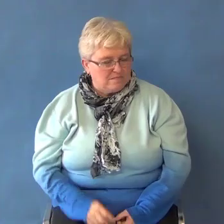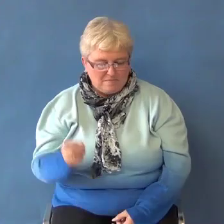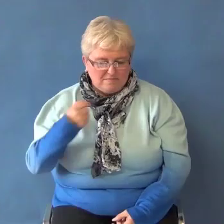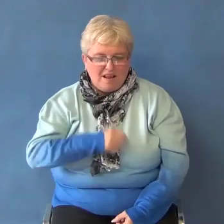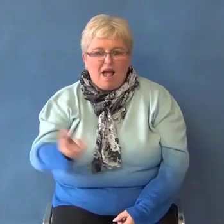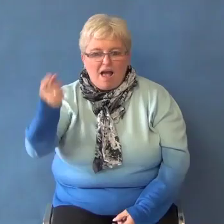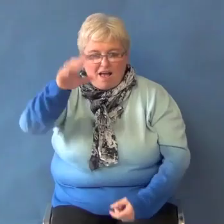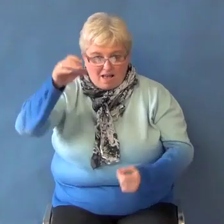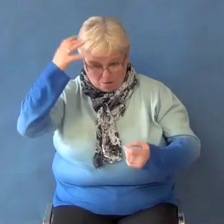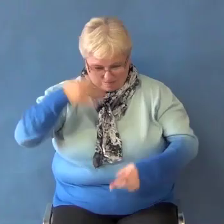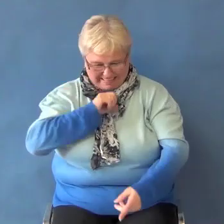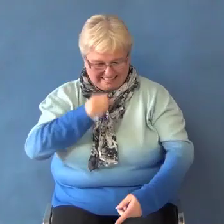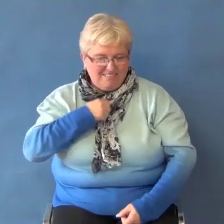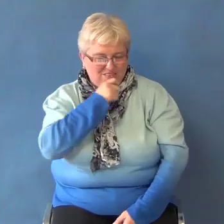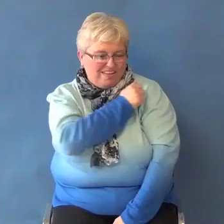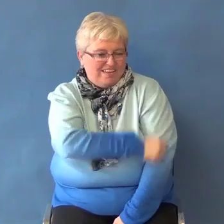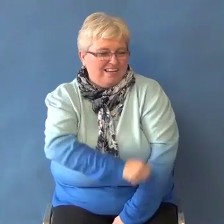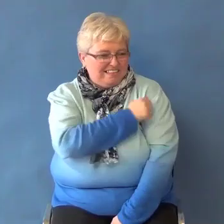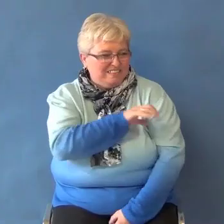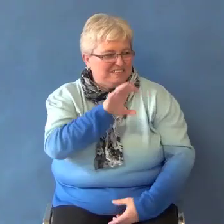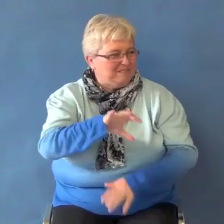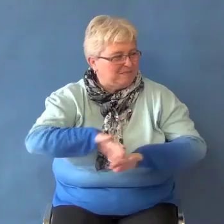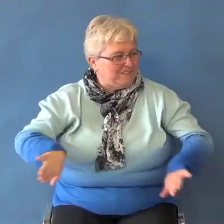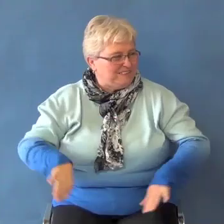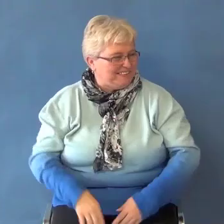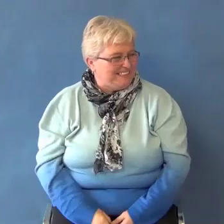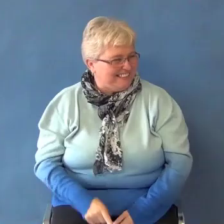Konie nie biorą pryszniców, tylko są wyczesywane.